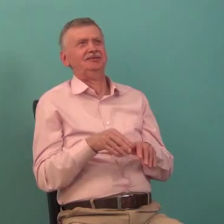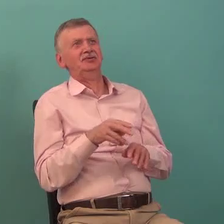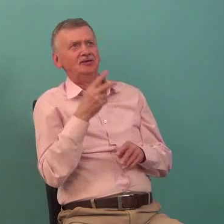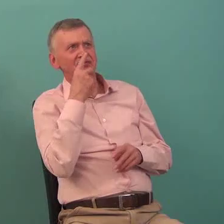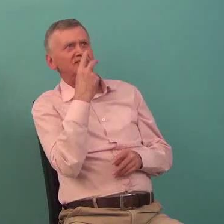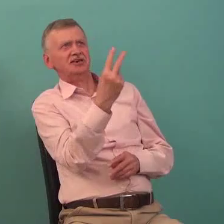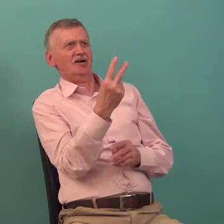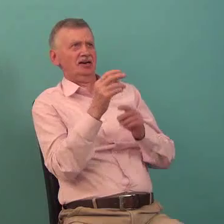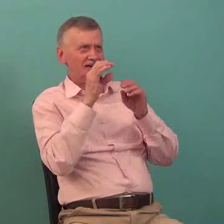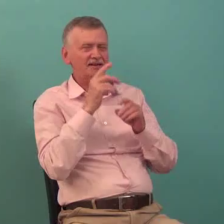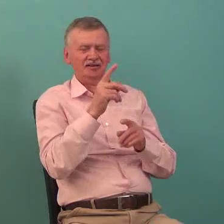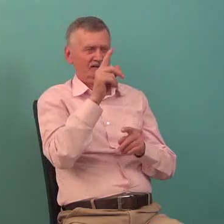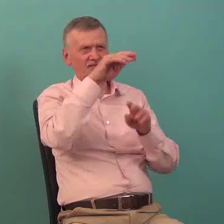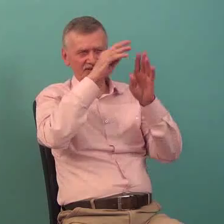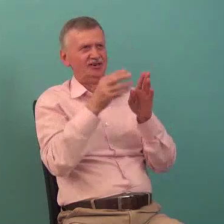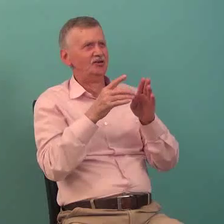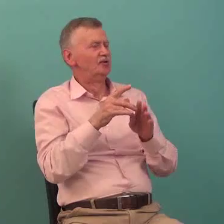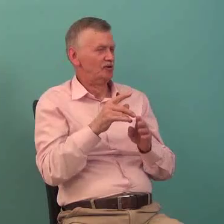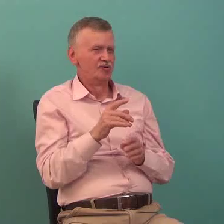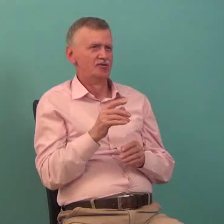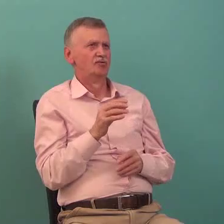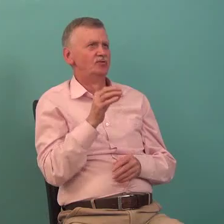Zobaczył klatkę.